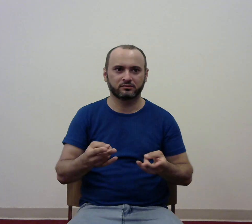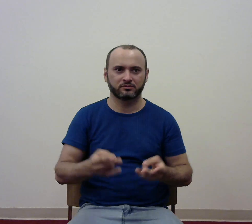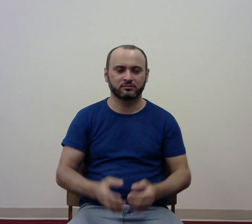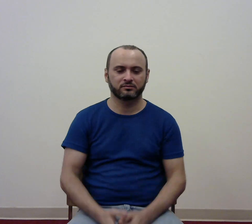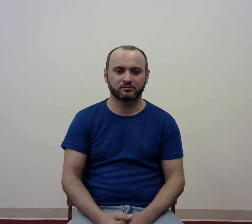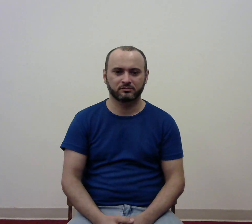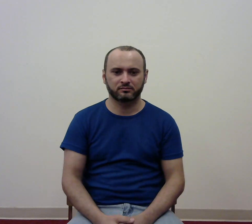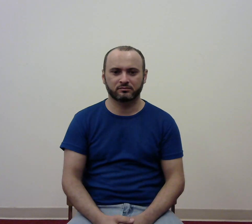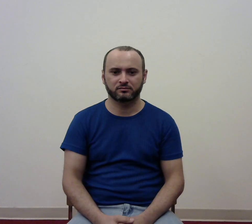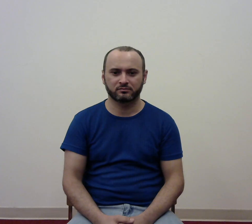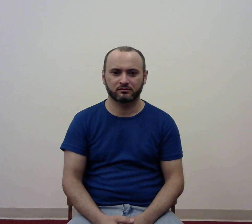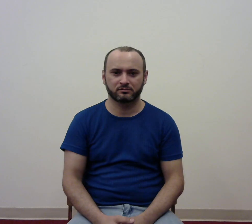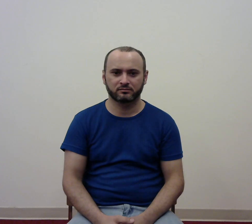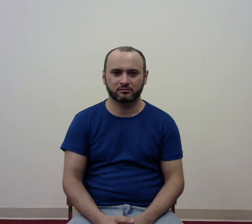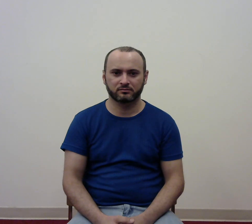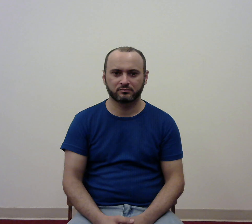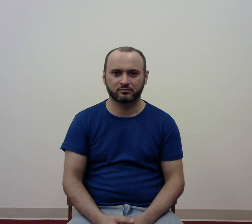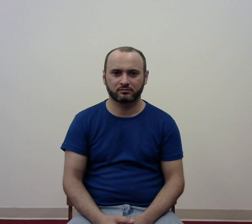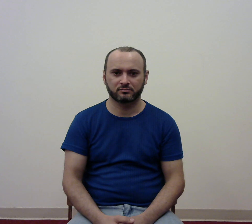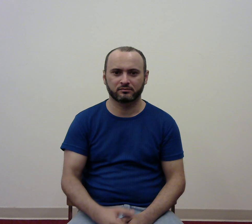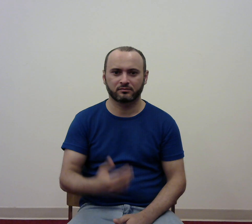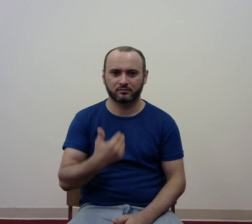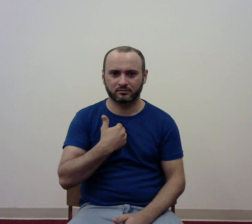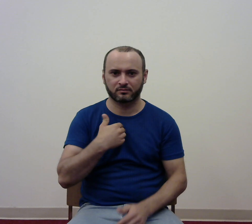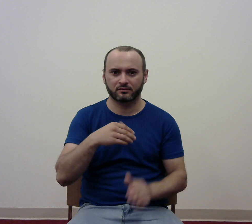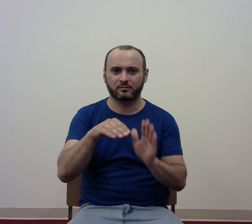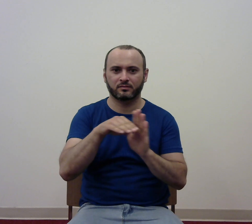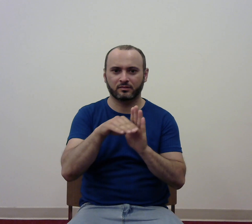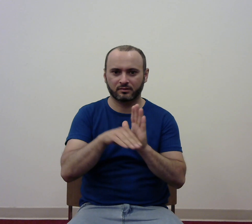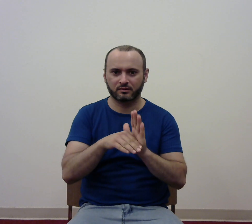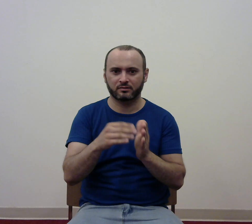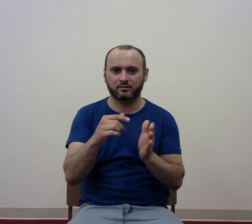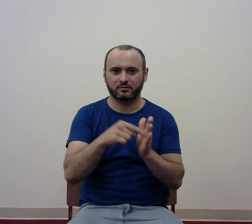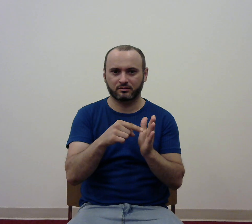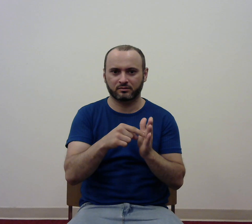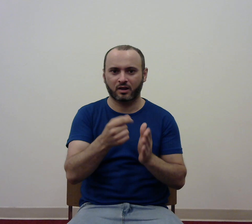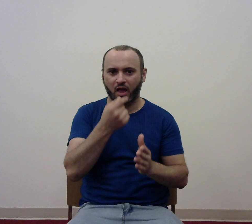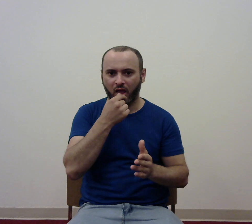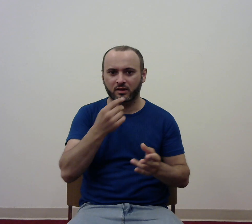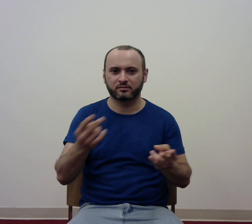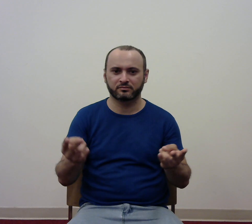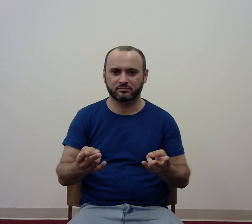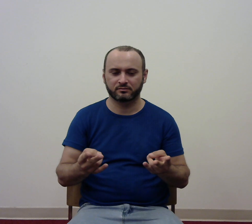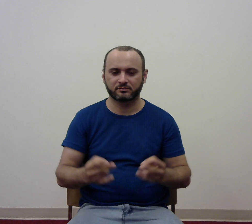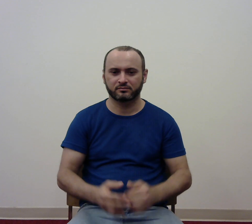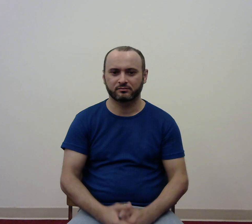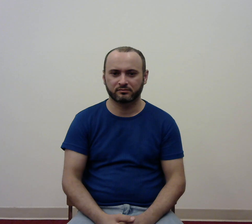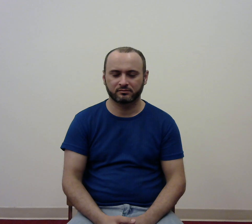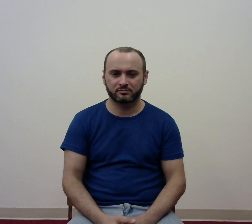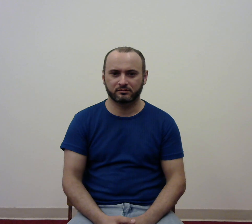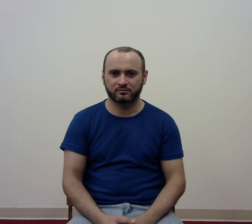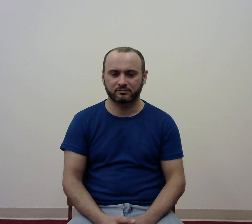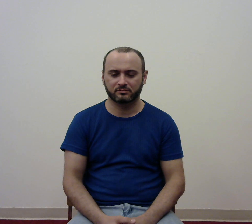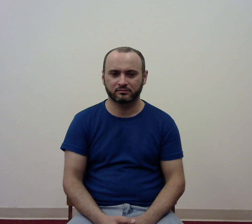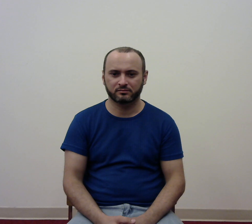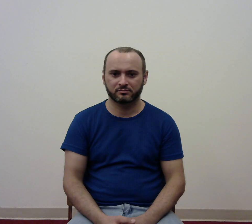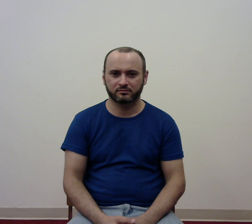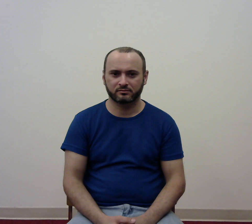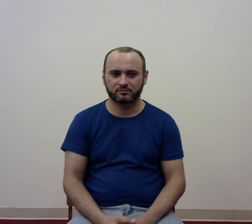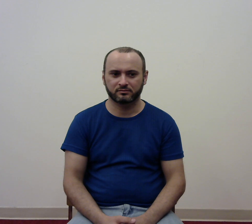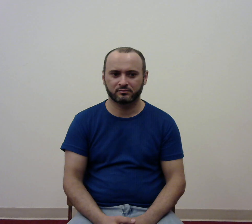Mənə siyahıdakı dərmanlar lazımdır